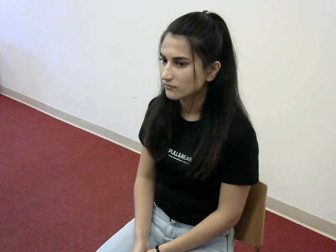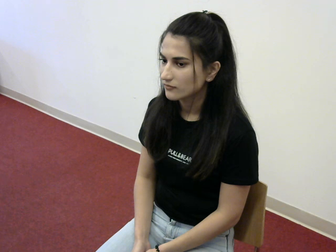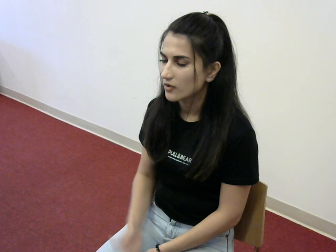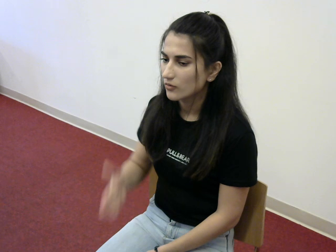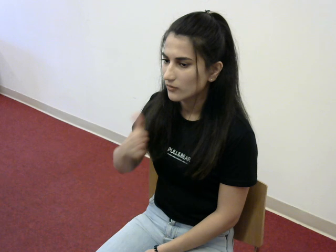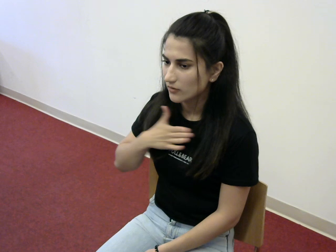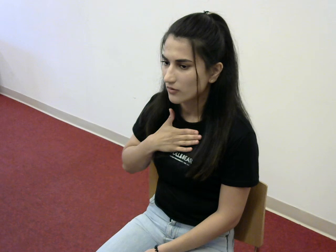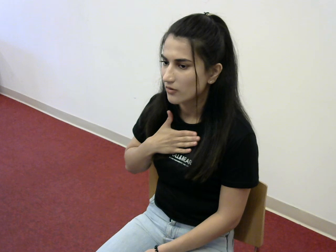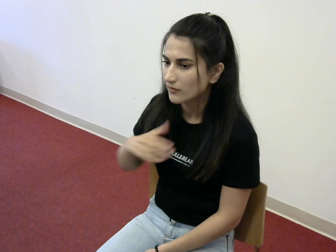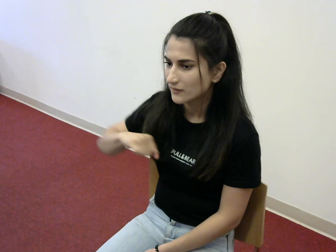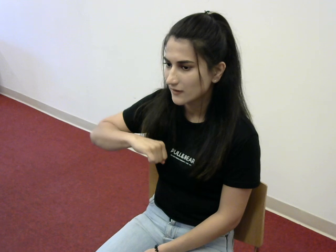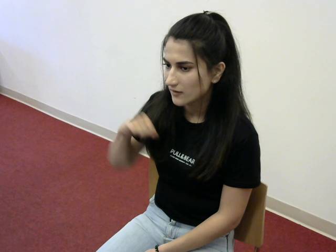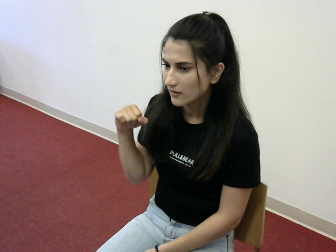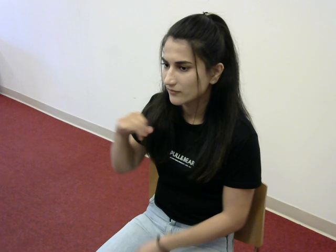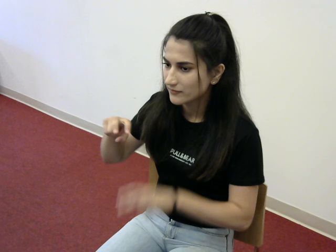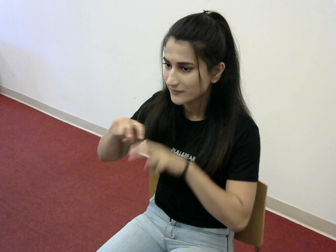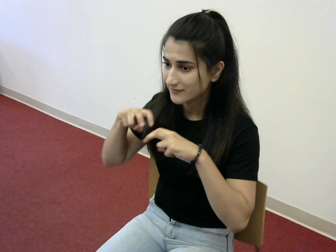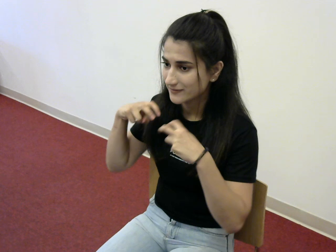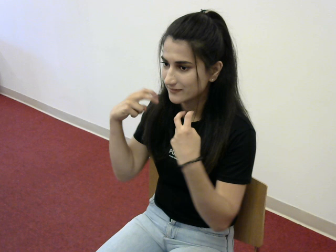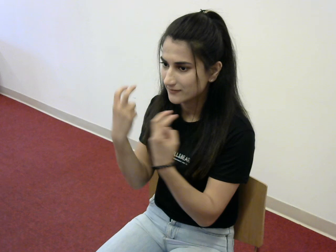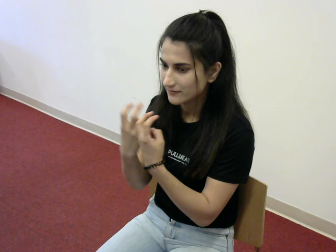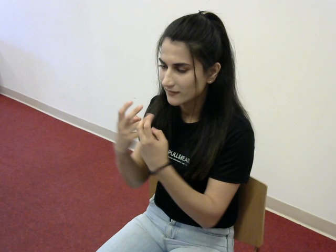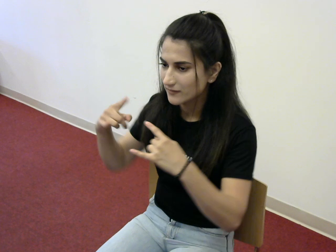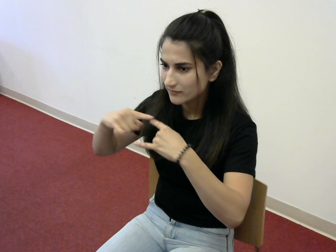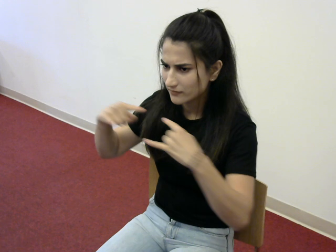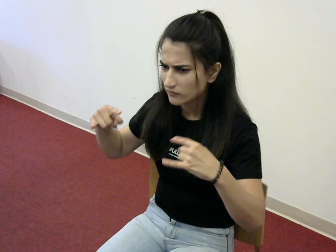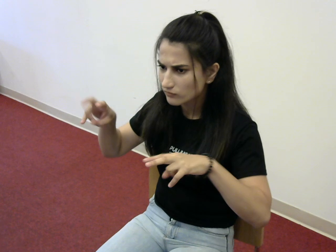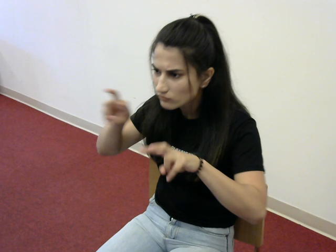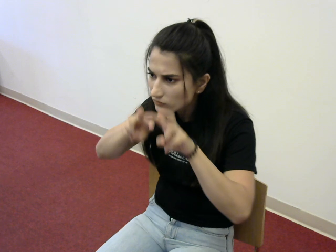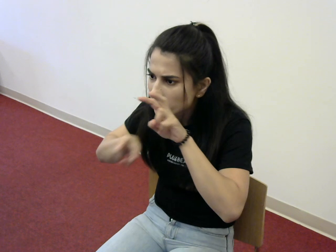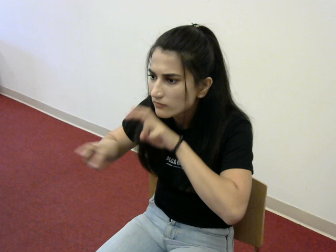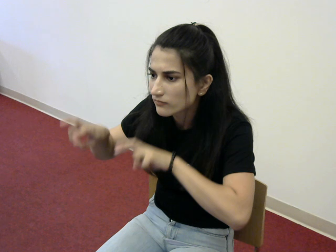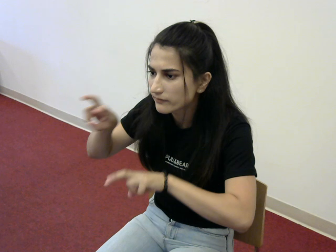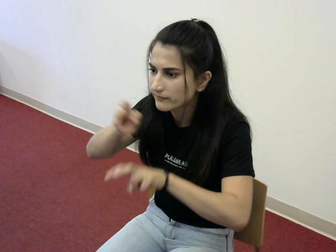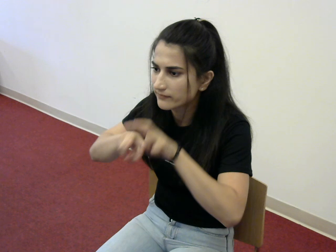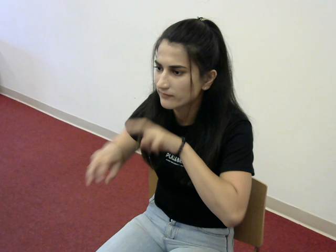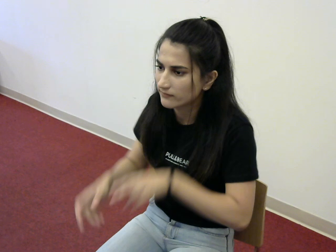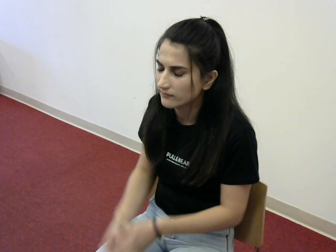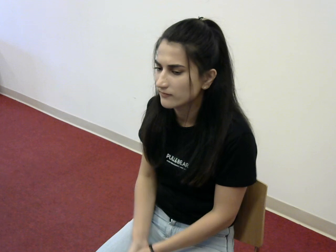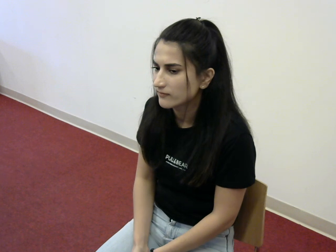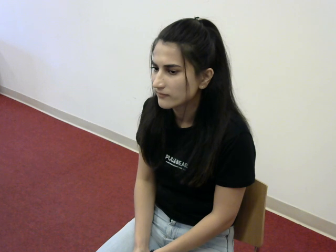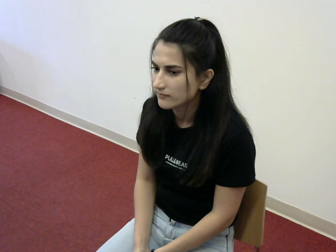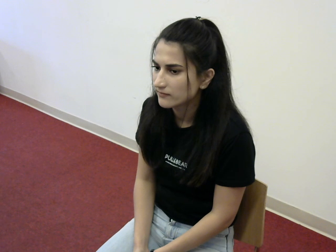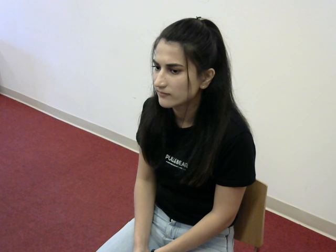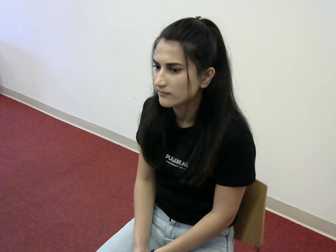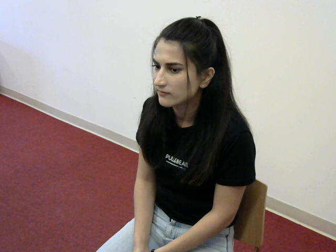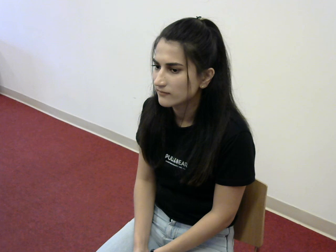Mən dostlarımın olduğu masanı axtarıram